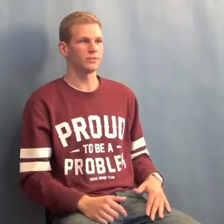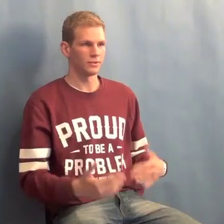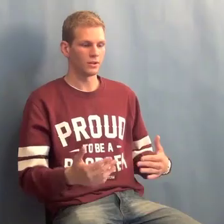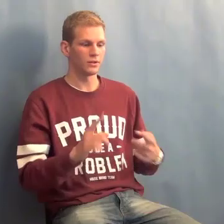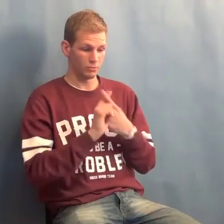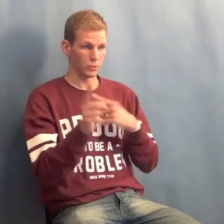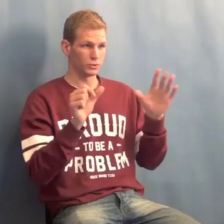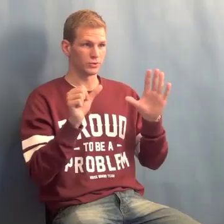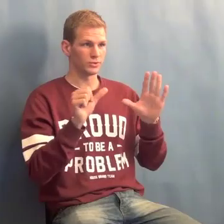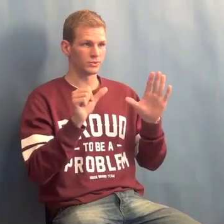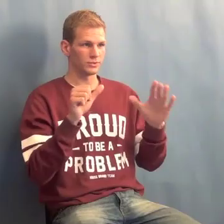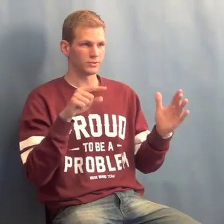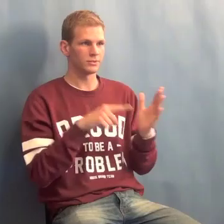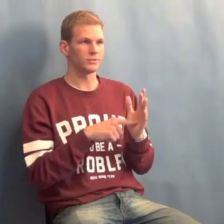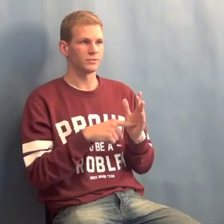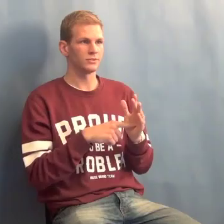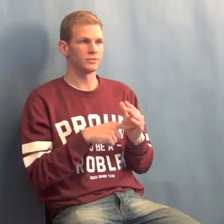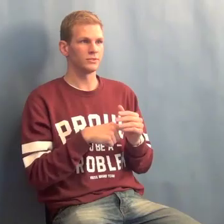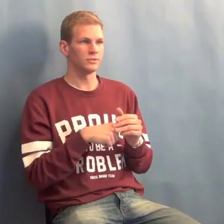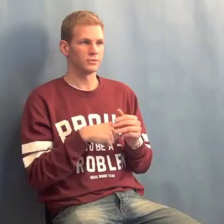Chcesz po osiemnastej w tym terminie?